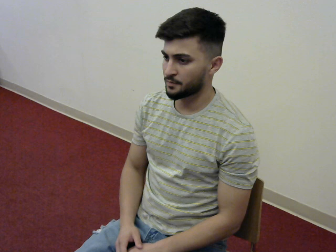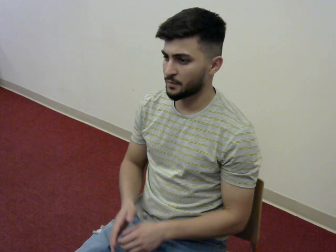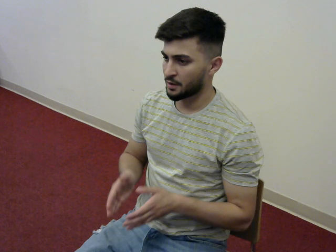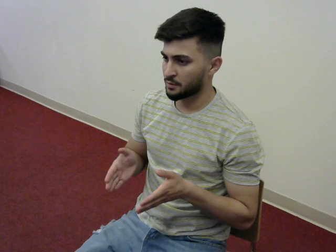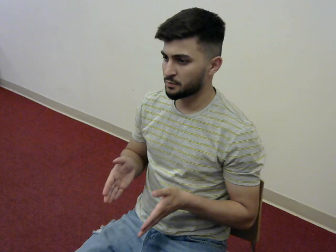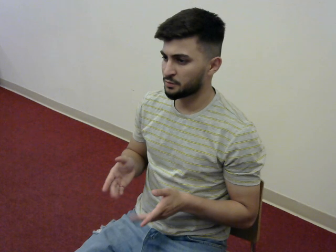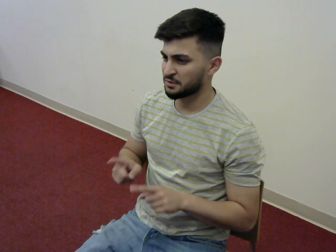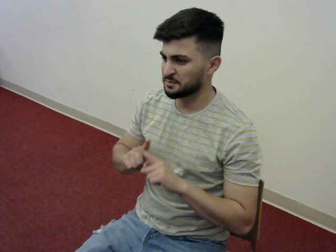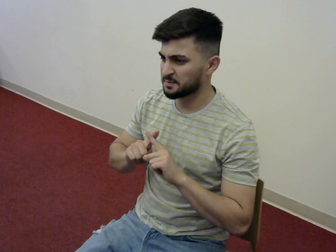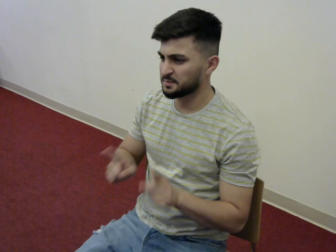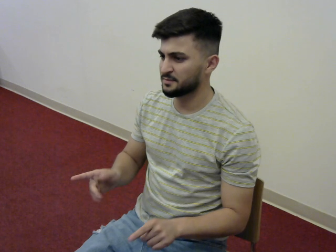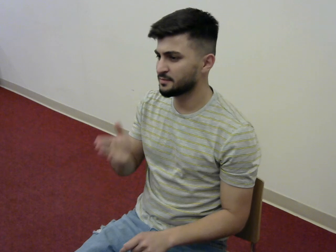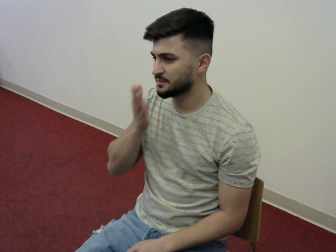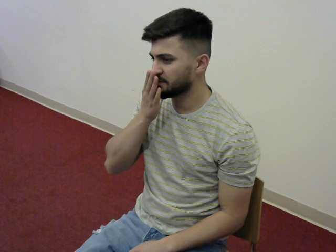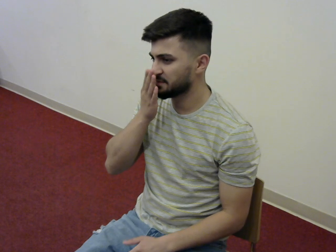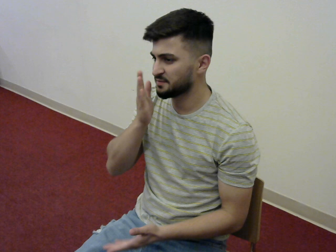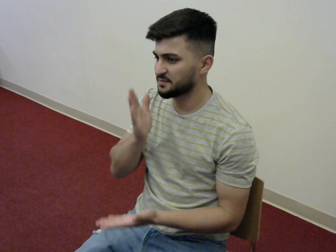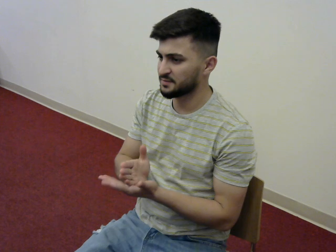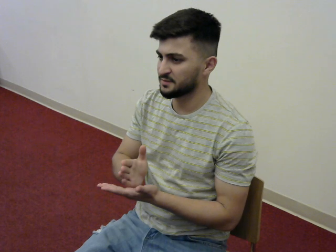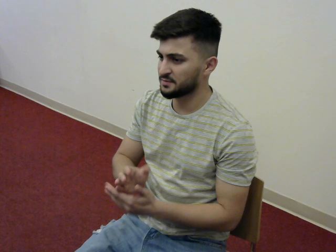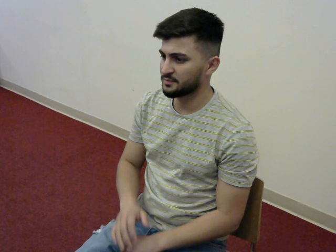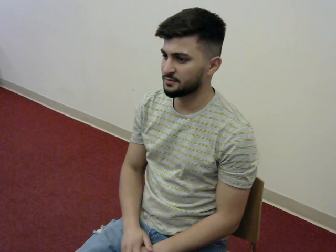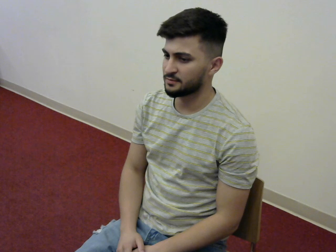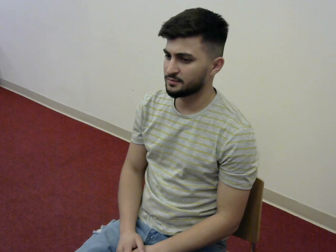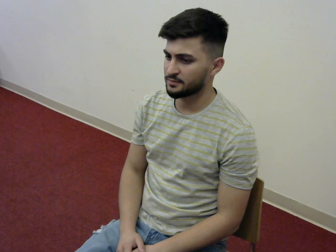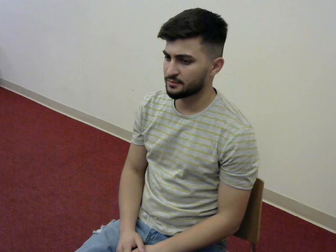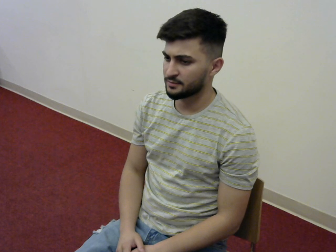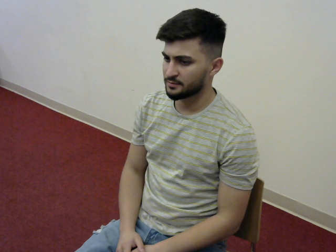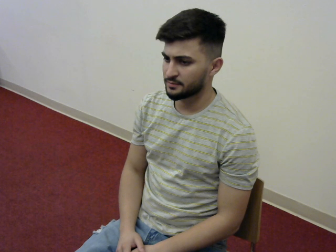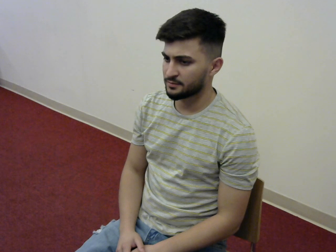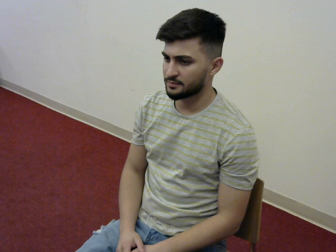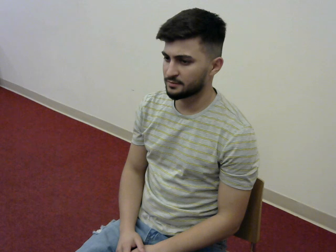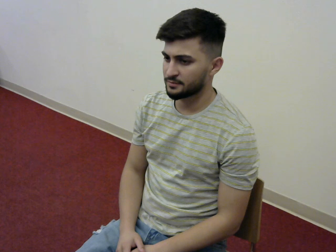Burda qəribə qoxu var